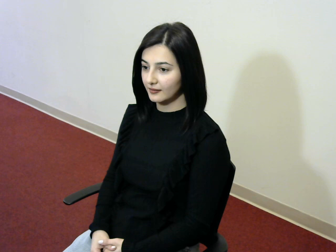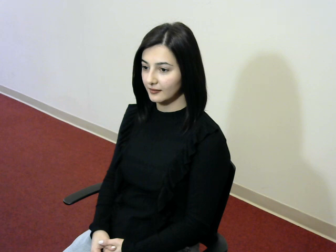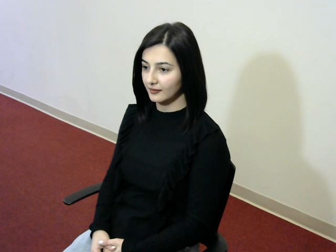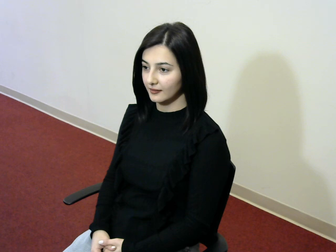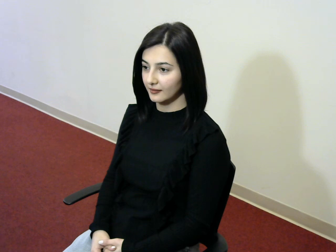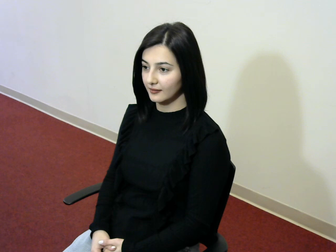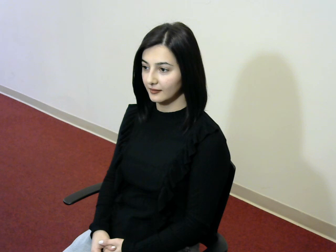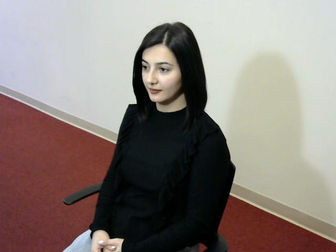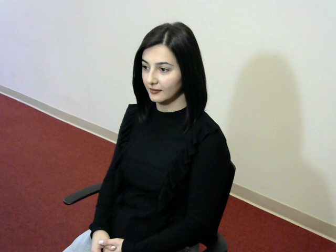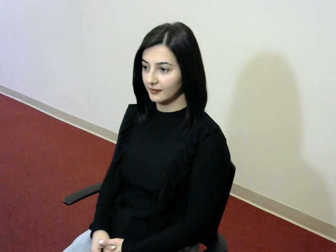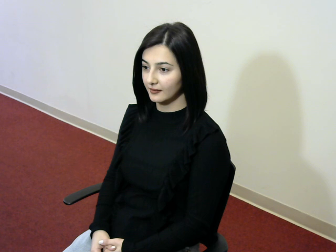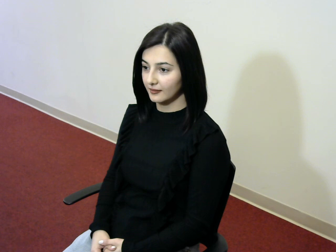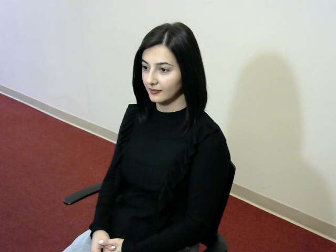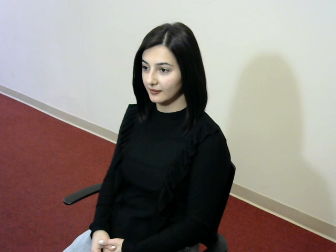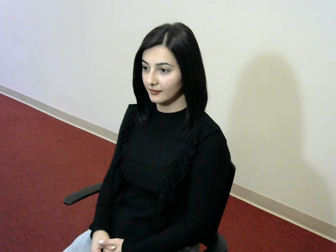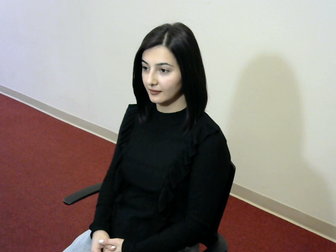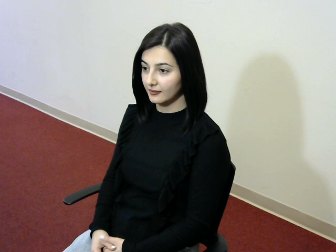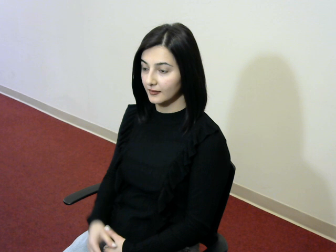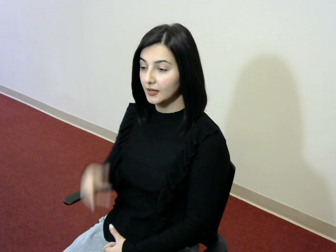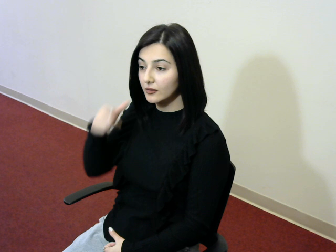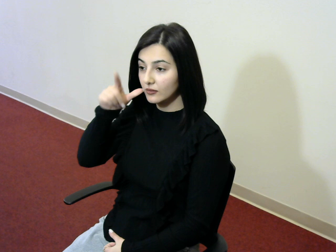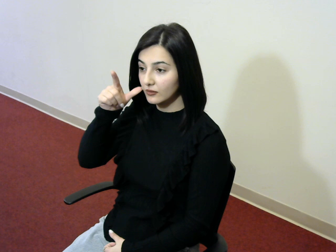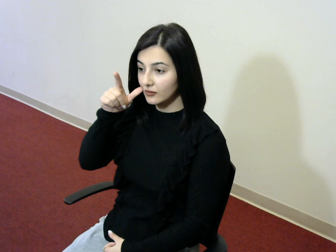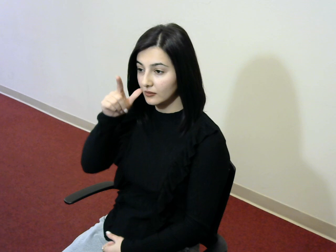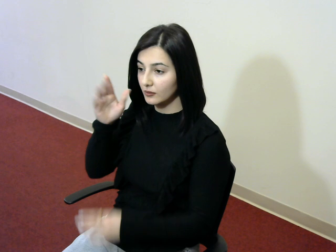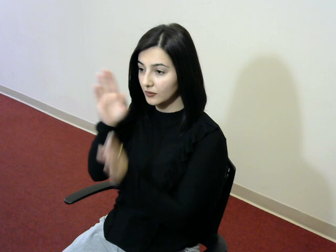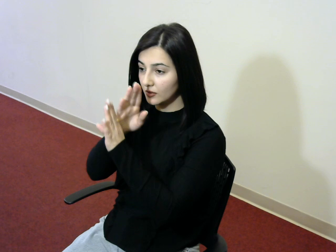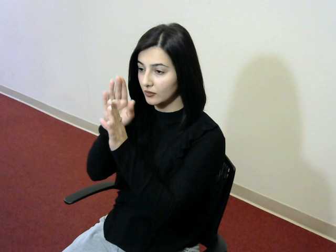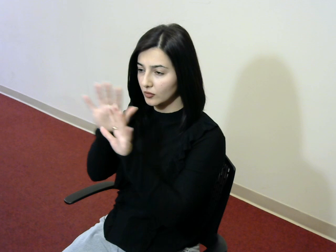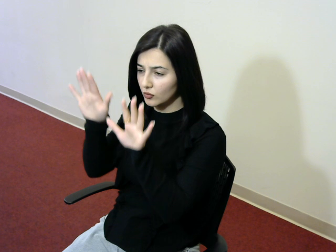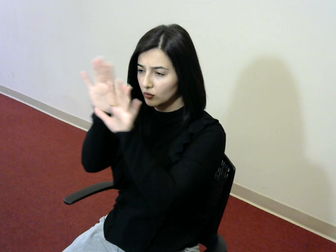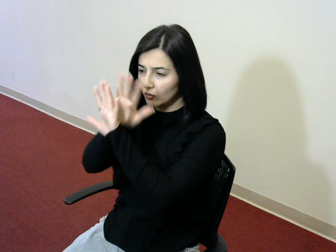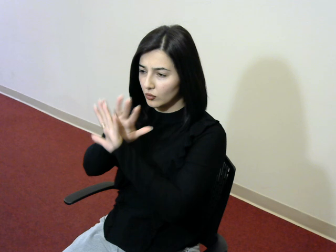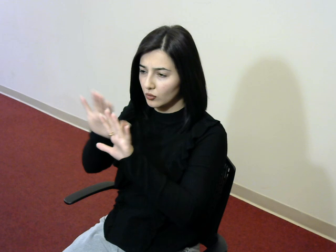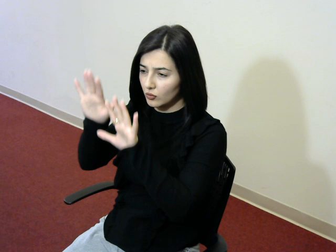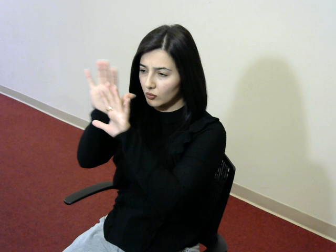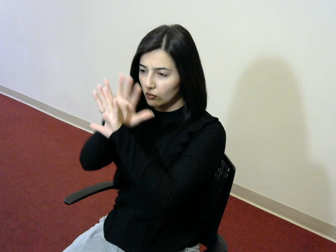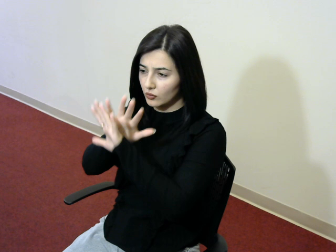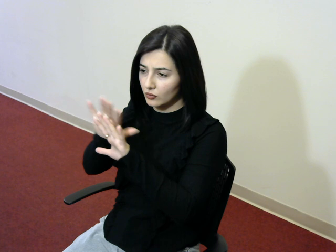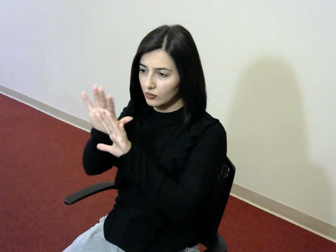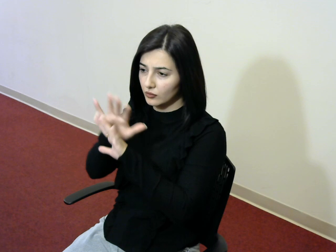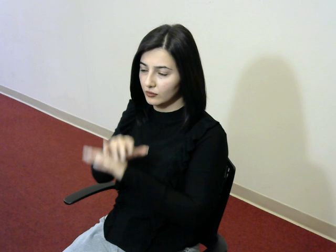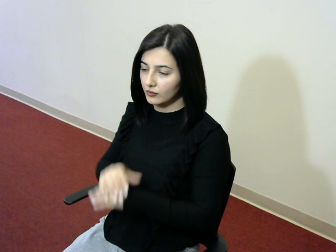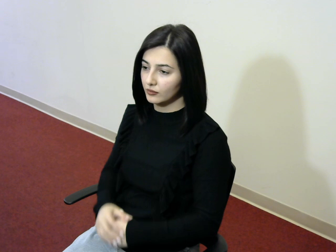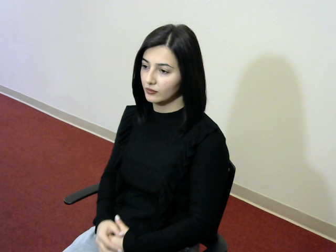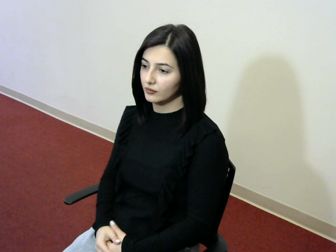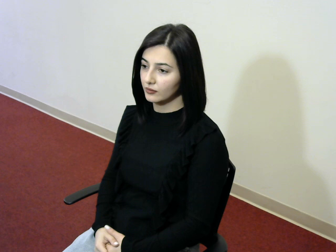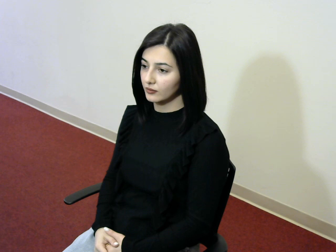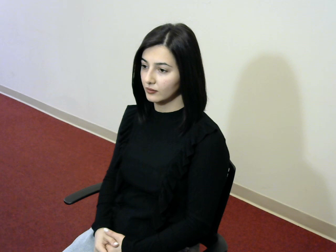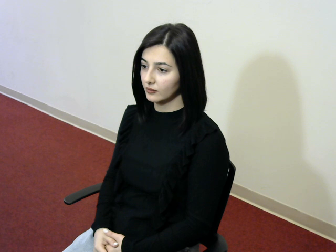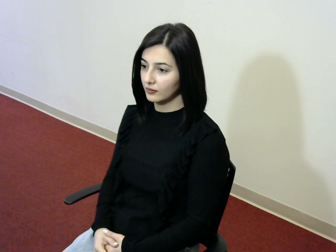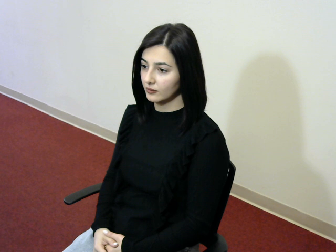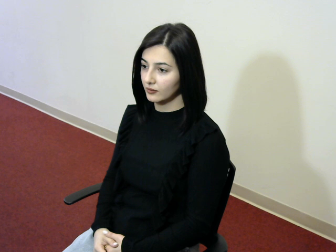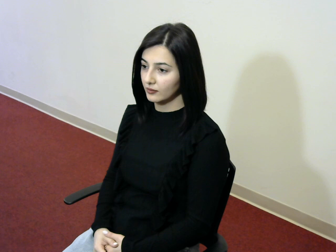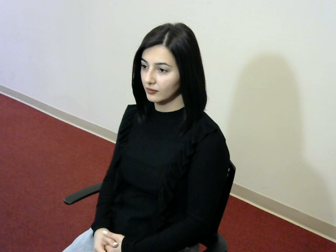Srağagün hava dumanlı idi